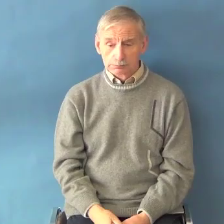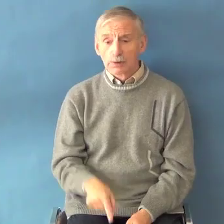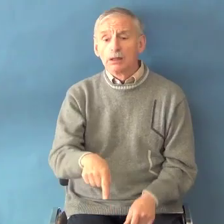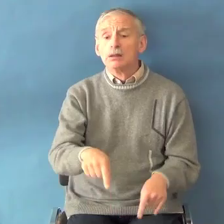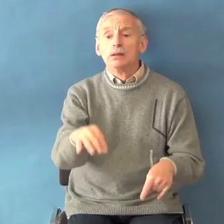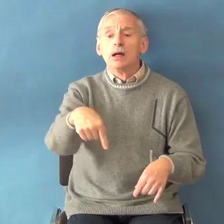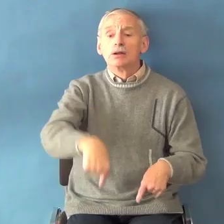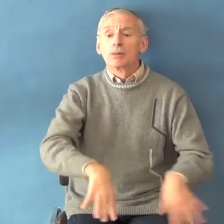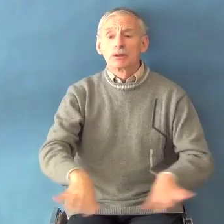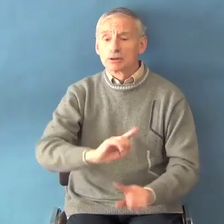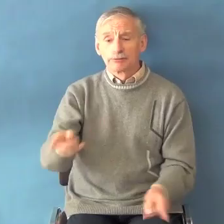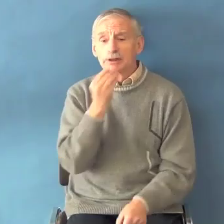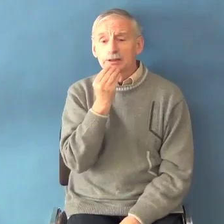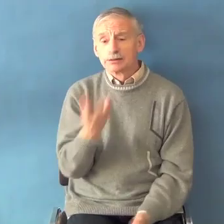W tym miejscu nie wolno jeść.